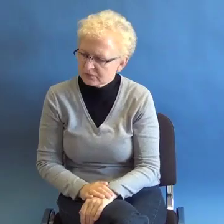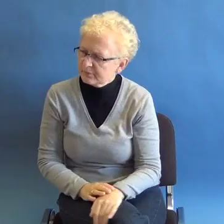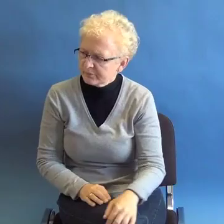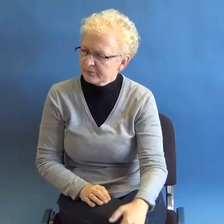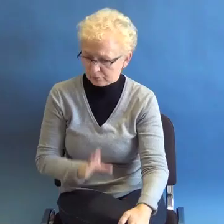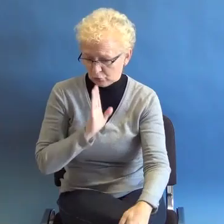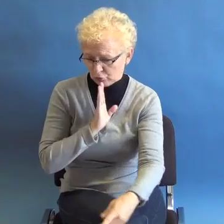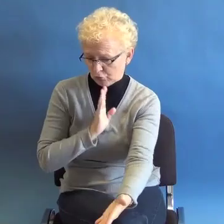Podobnie tutaj.